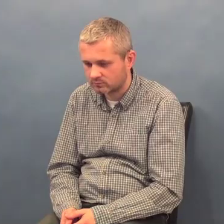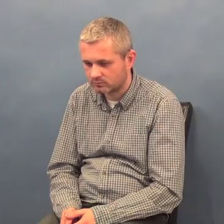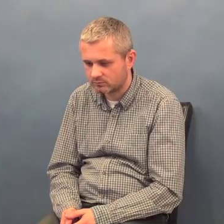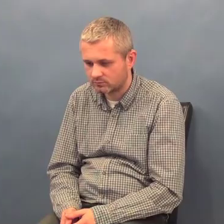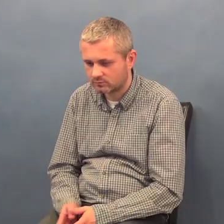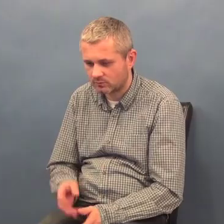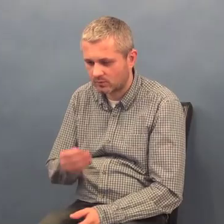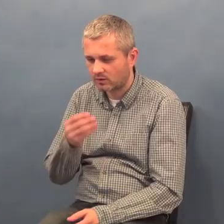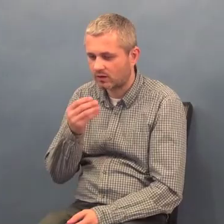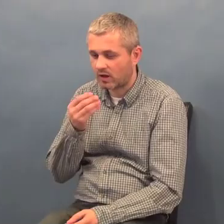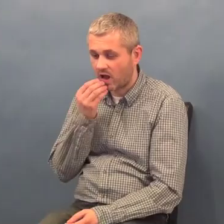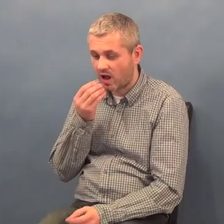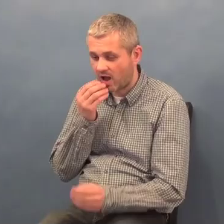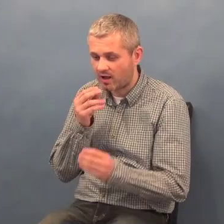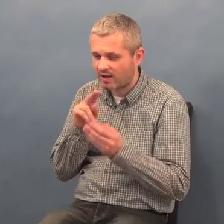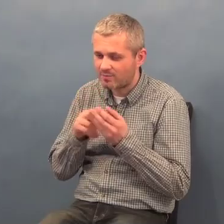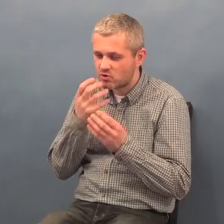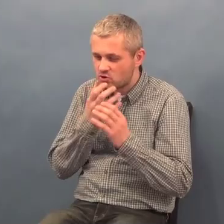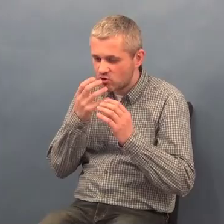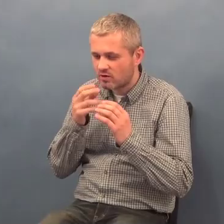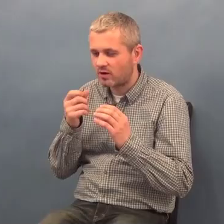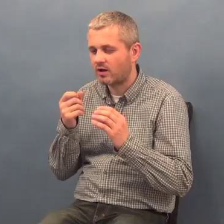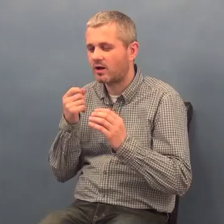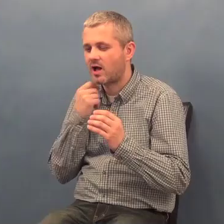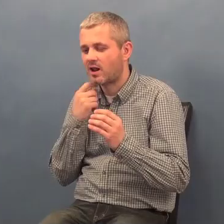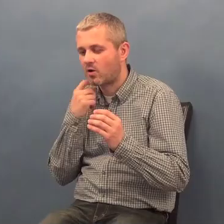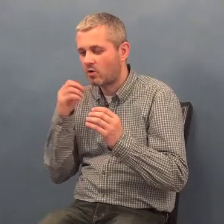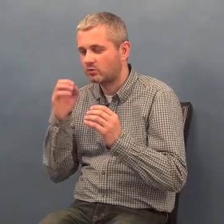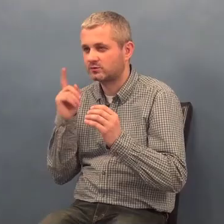Jedzenie, czyli ciepłe kanapki i alkohol - zakaz.